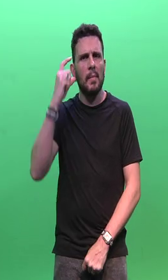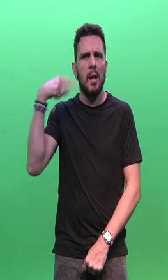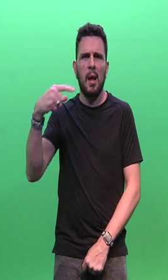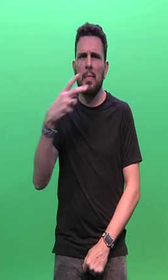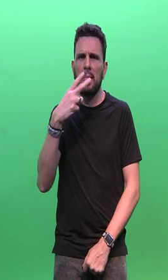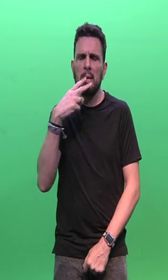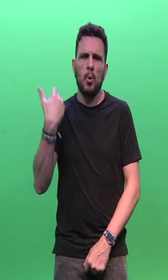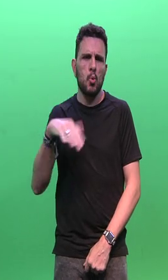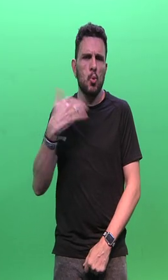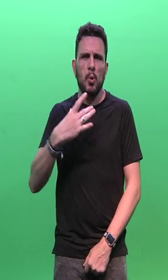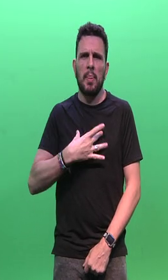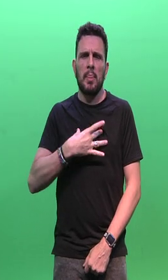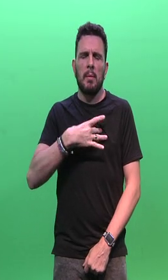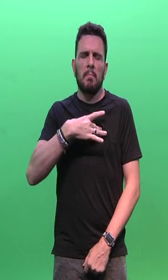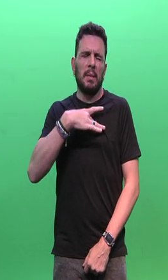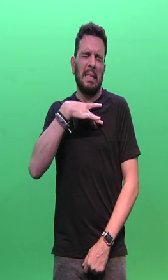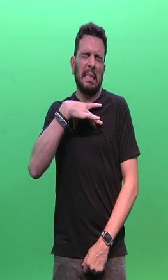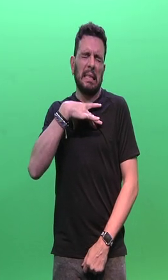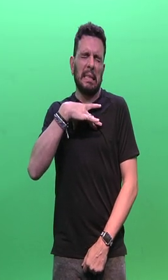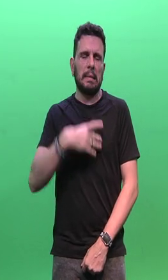Fumo cada dia, fumo massa.